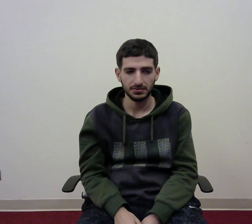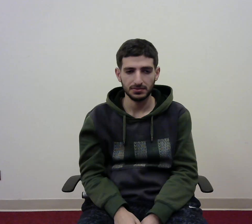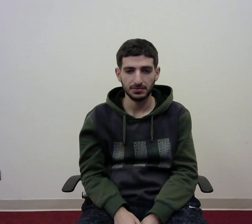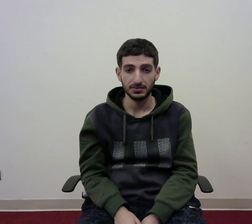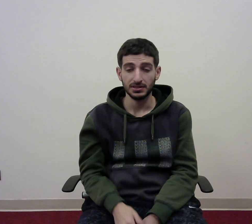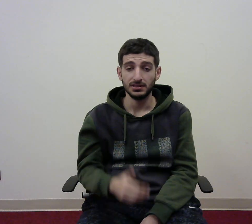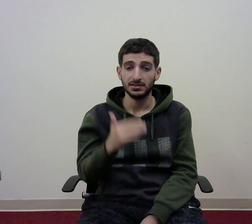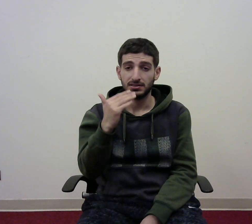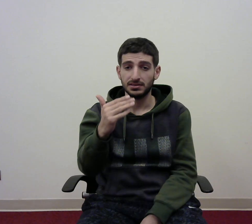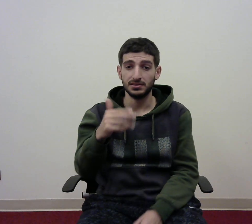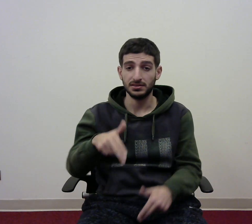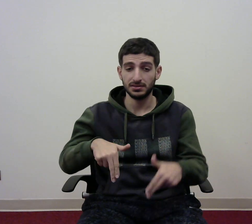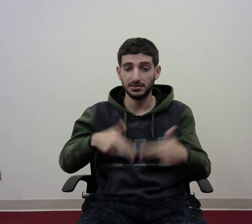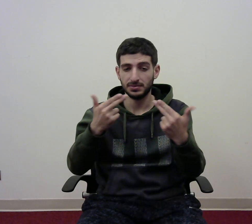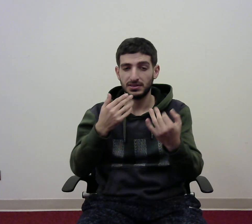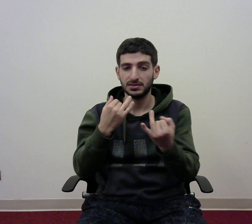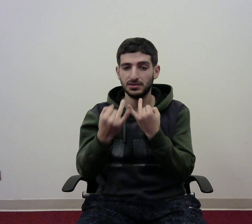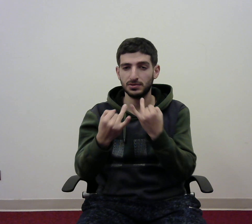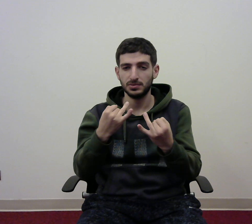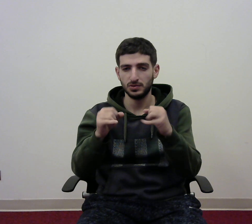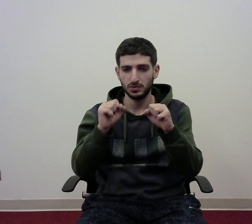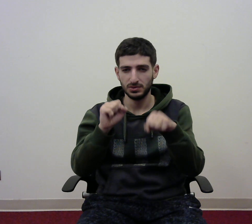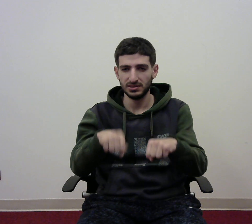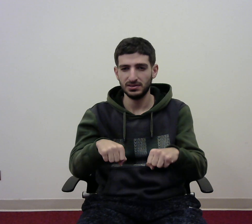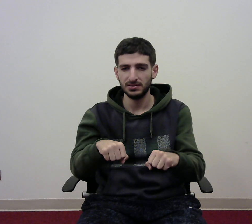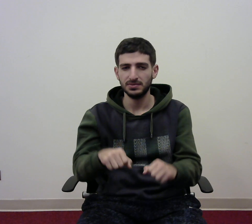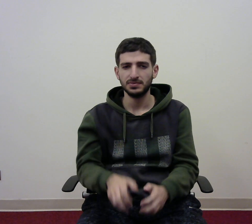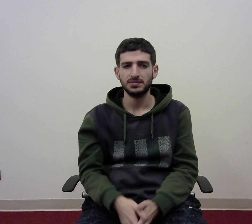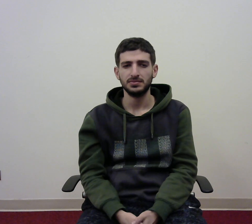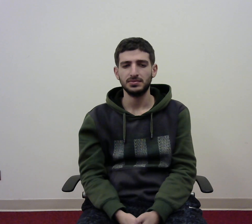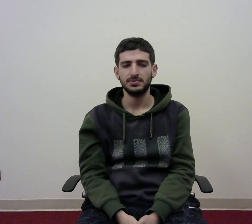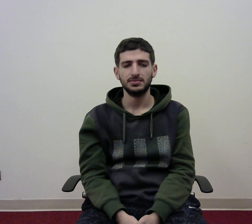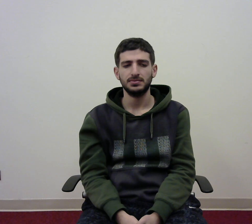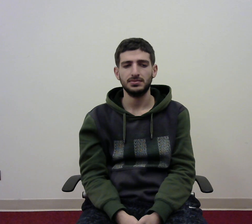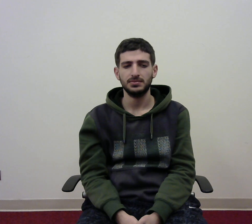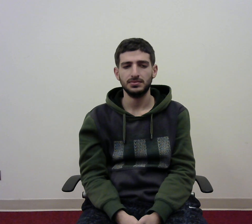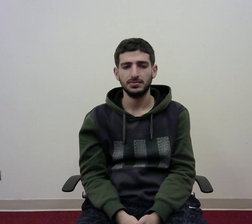Sizinlə görüntülü danışmaq olar?